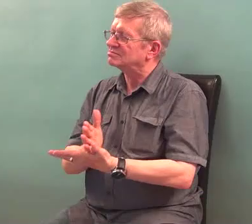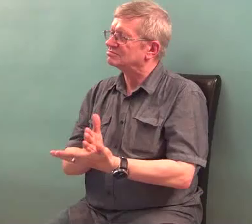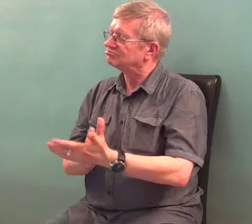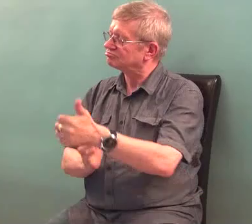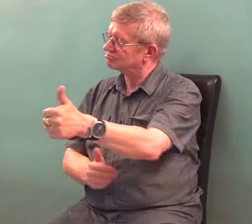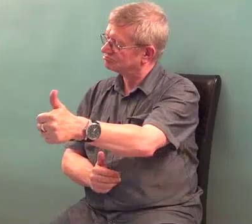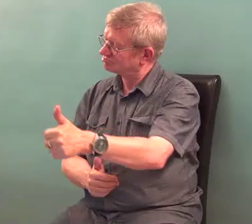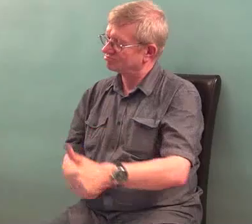Super.